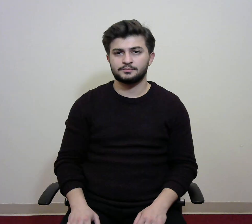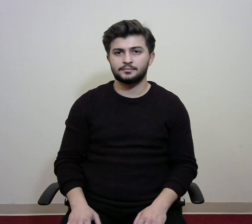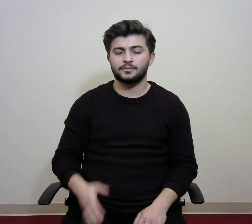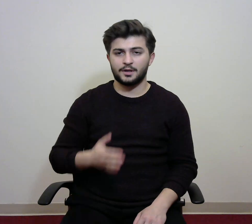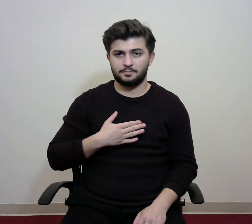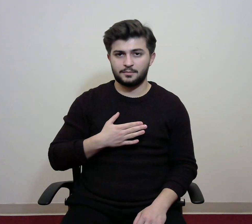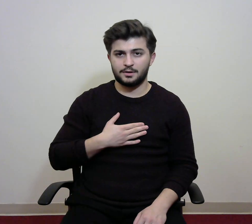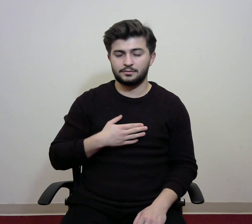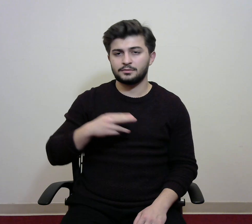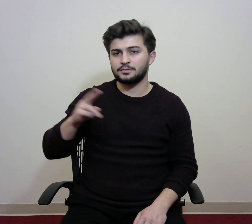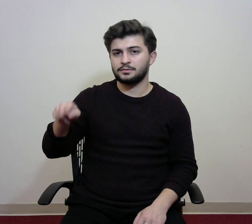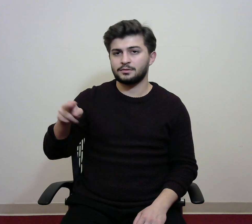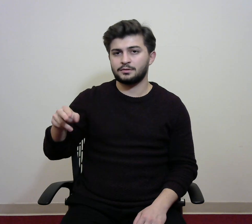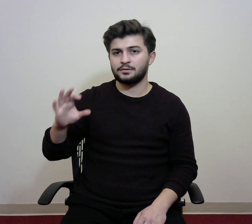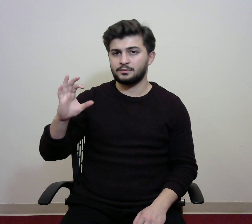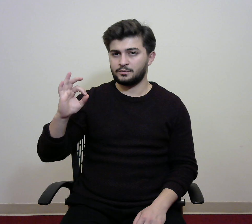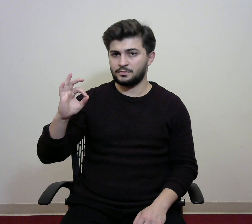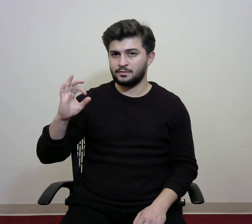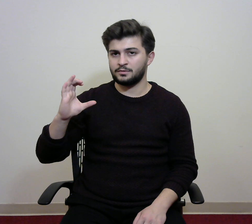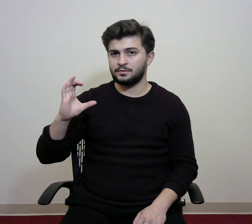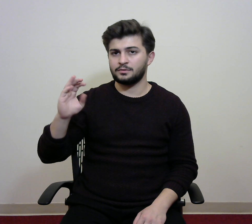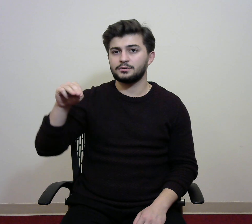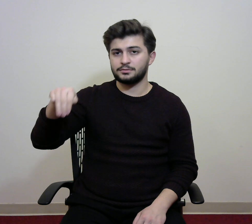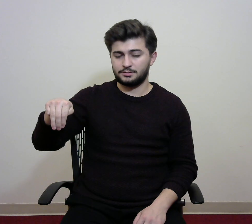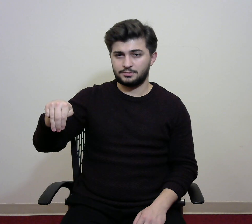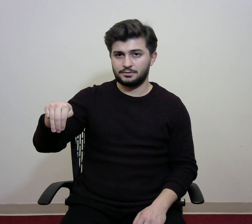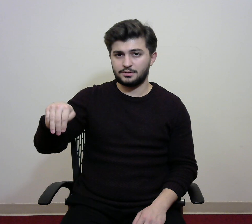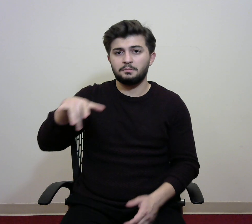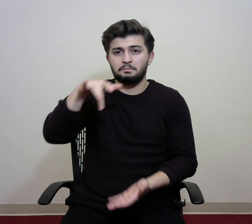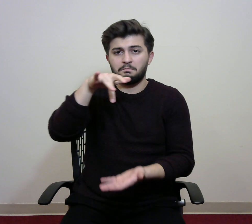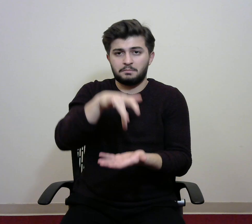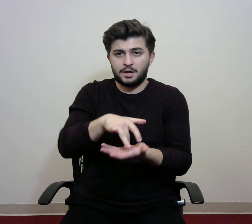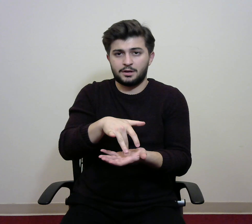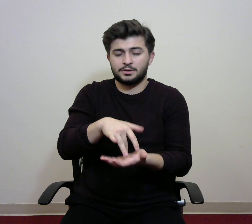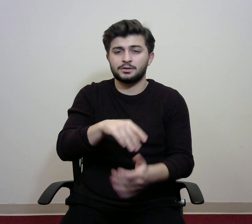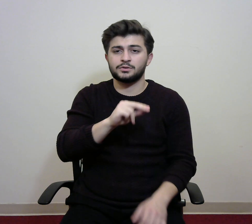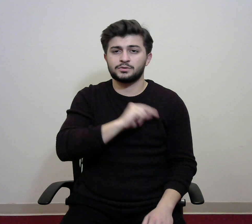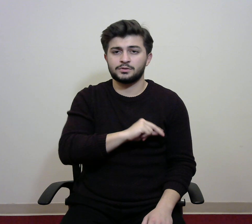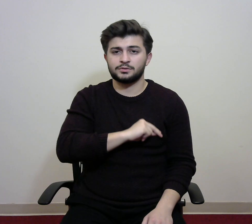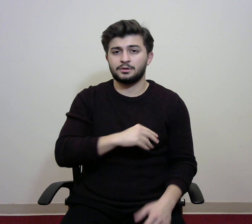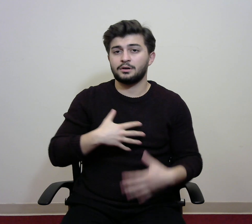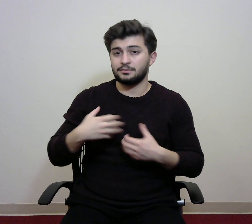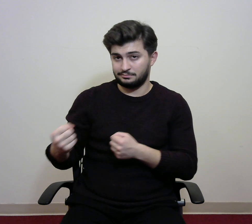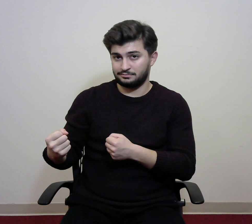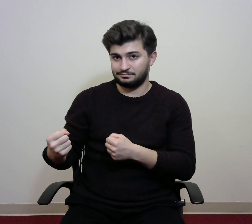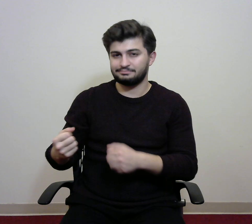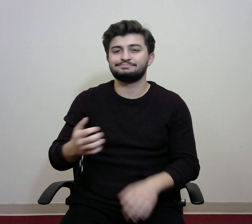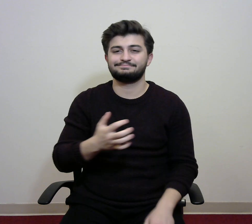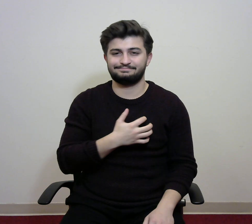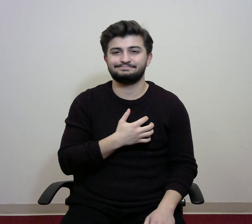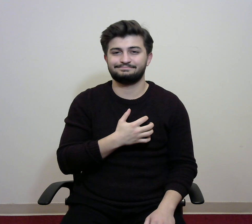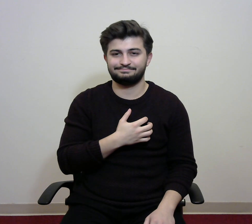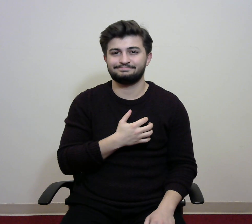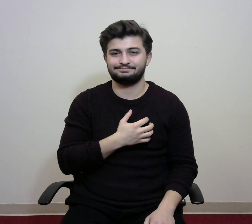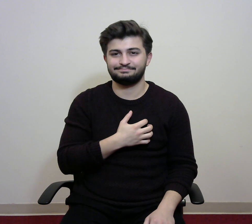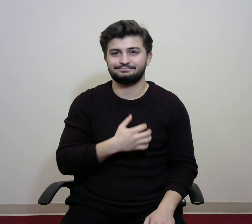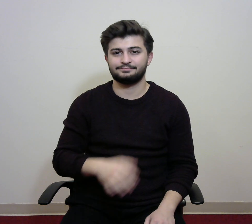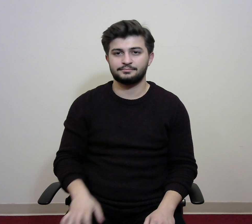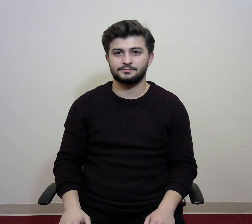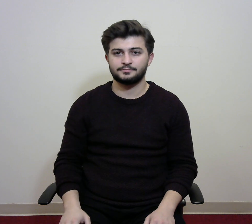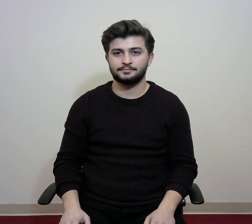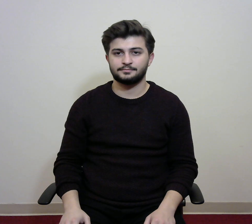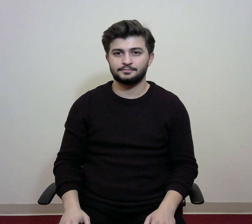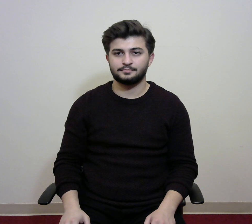Mən DOST Mərkəzində işə qəbul olmaq istəyirəm